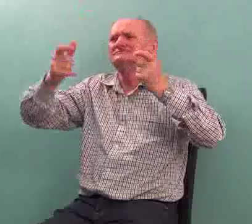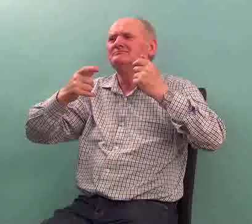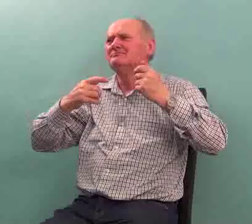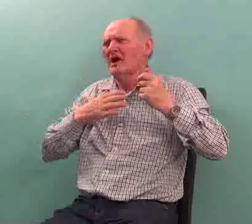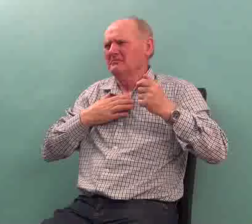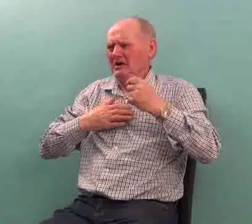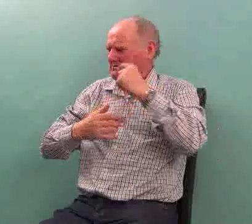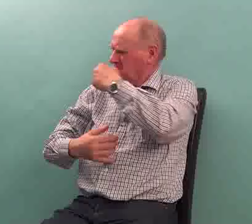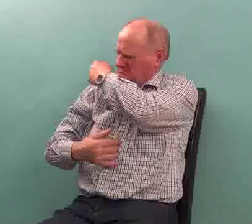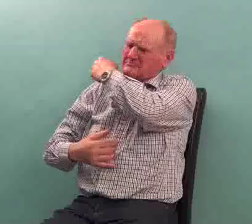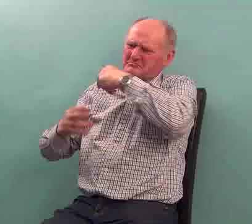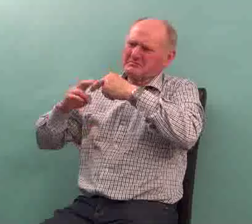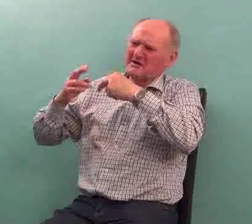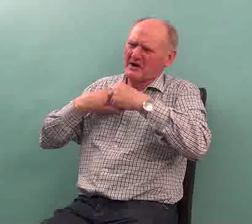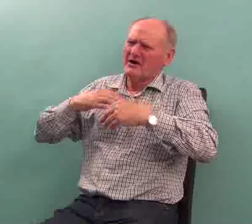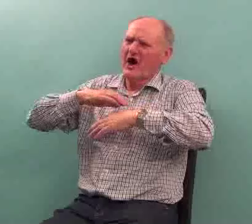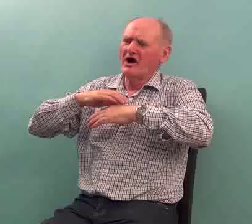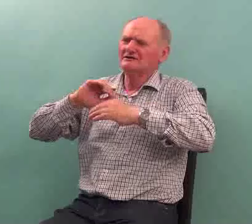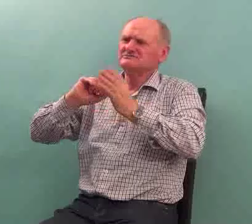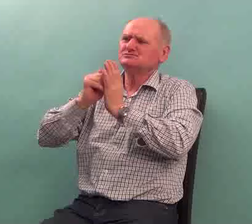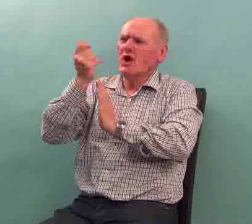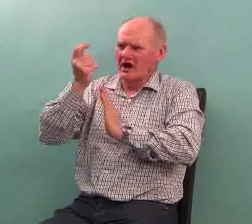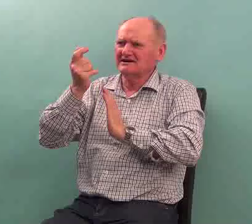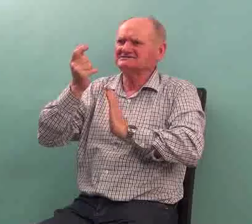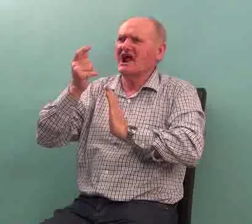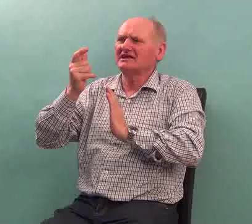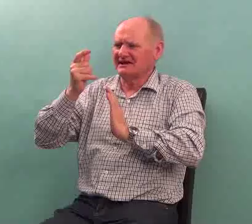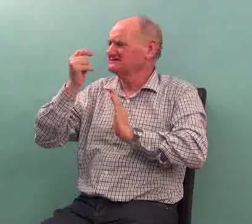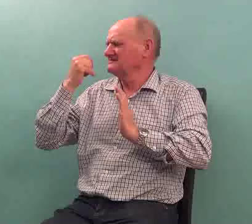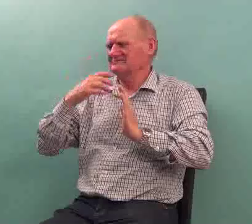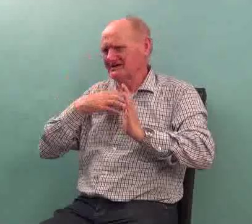On mówi, że ma na plecach szkło okienne.